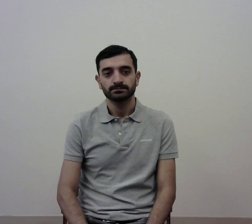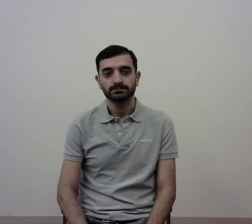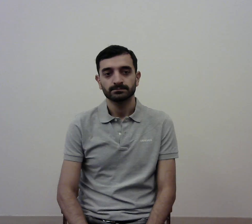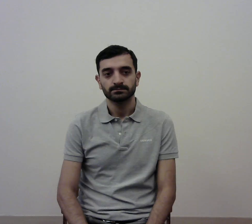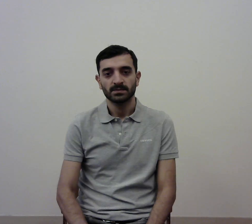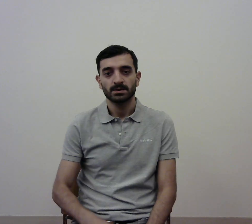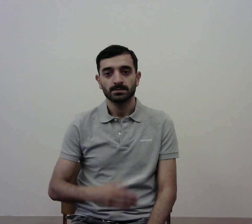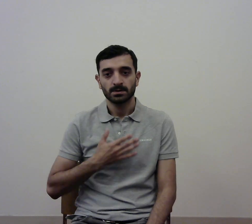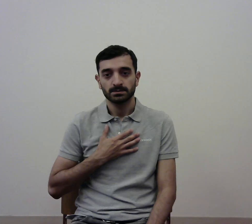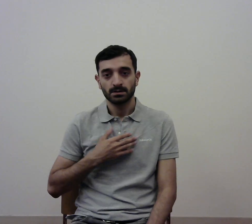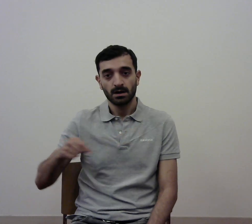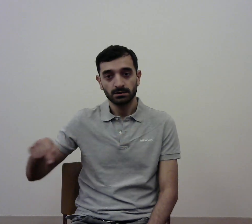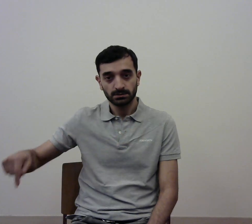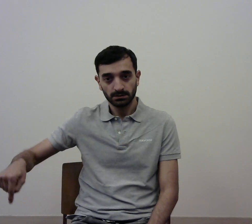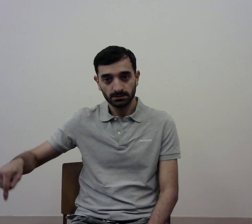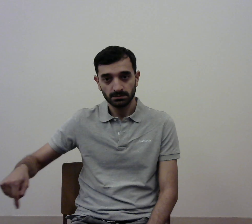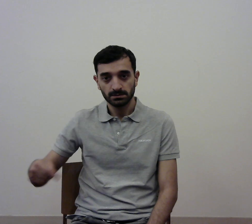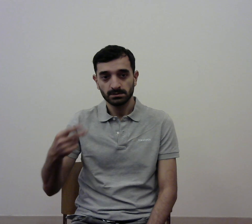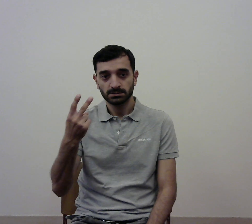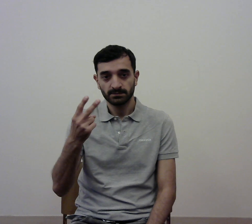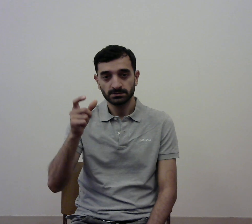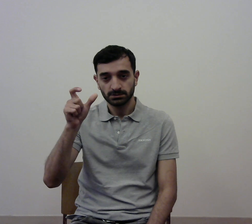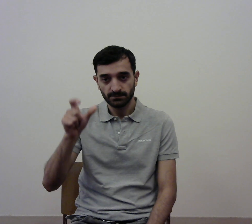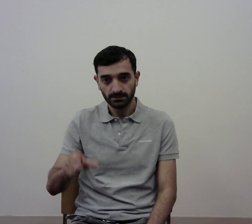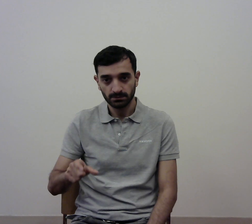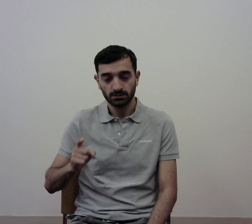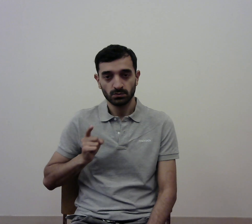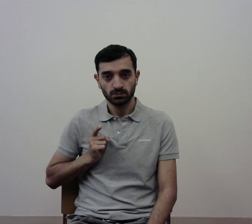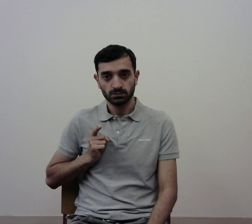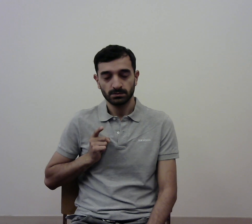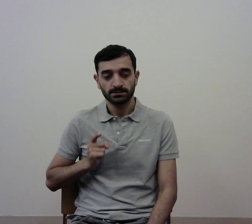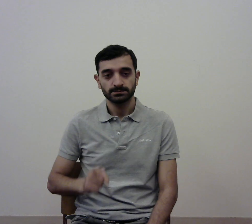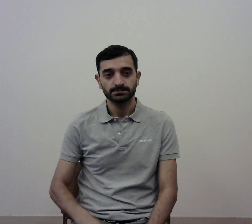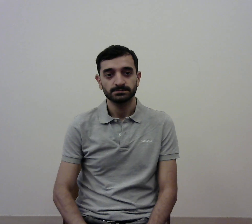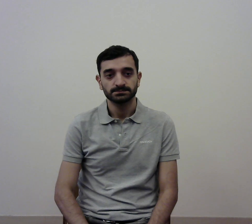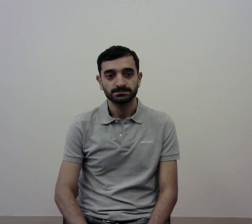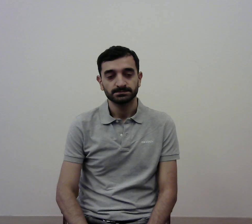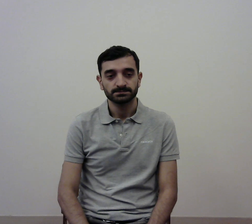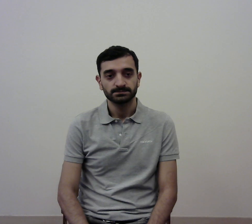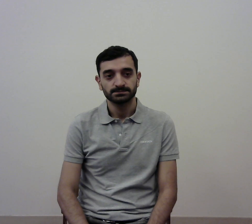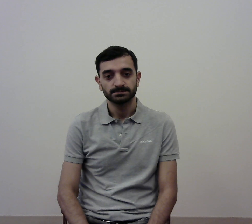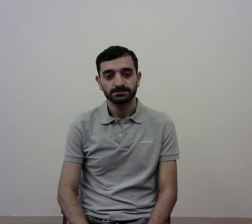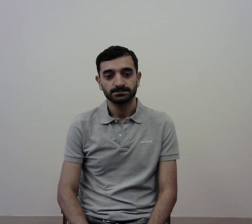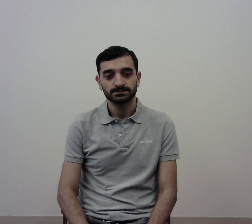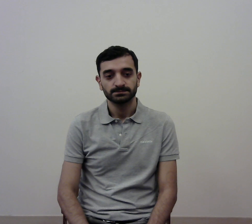Məni aşağıda 2 nəfər gözləyir